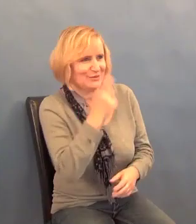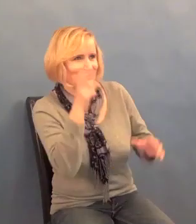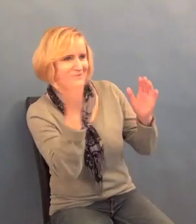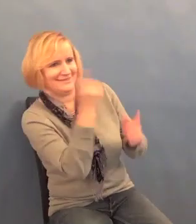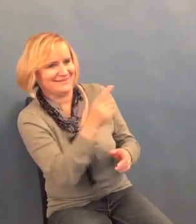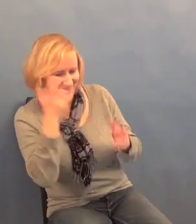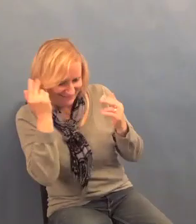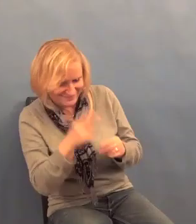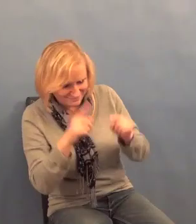Myśli, że to duch.